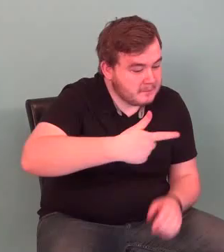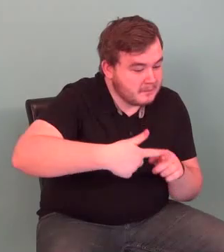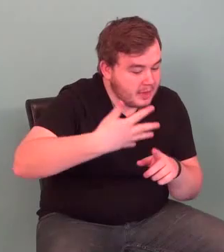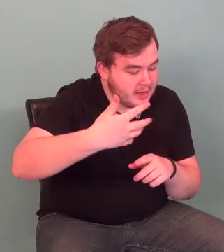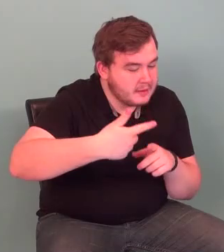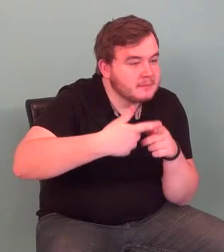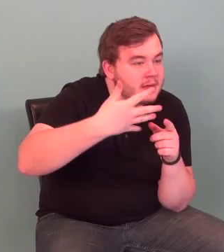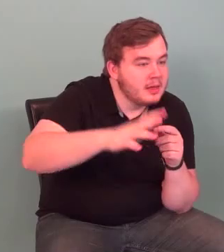Dwudziestego piątego?